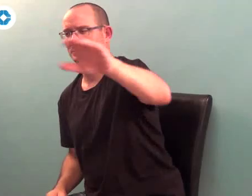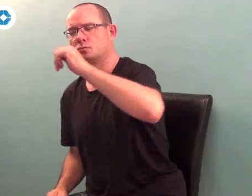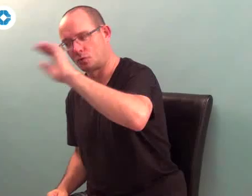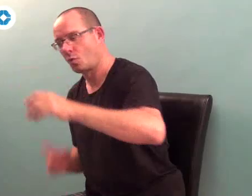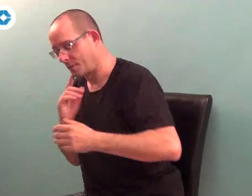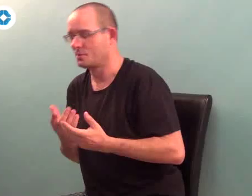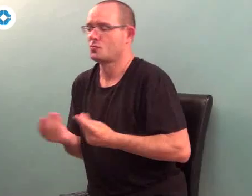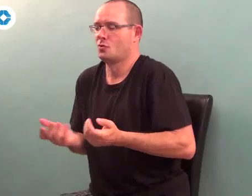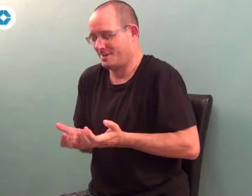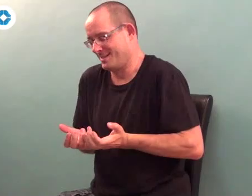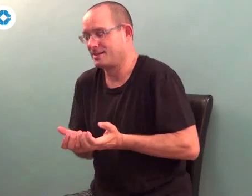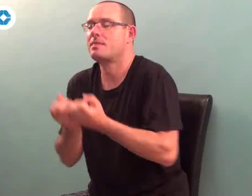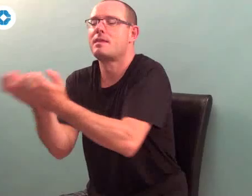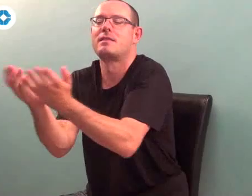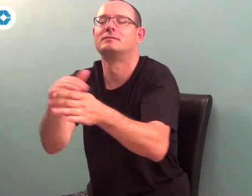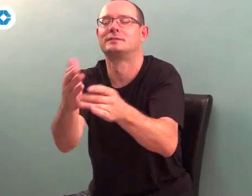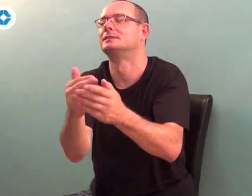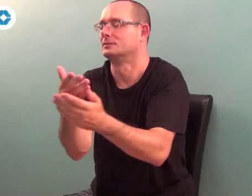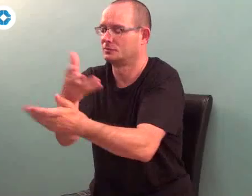Chłopak wziął je wszystkie, wrócił do kolegów i rozdał owoce.